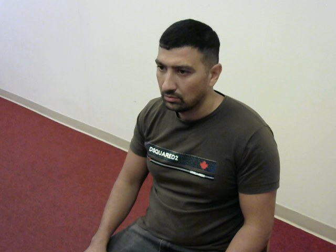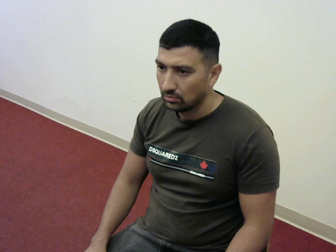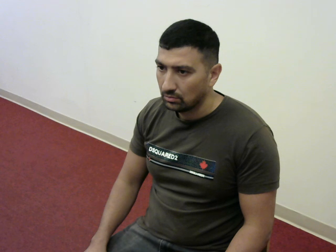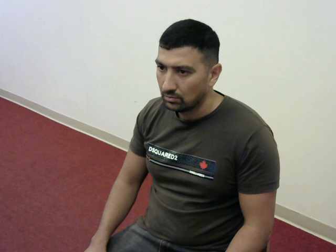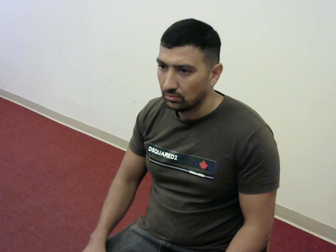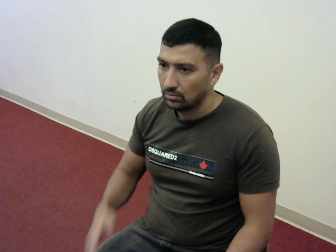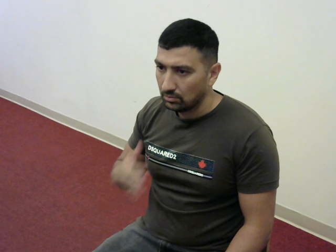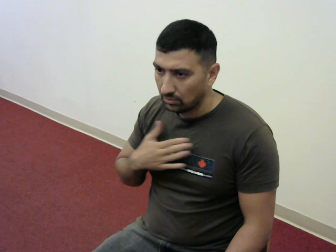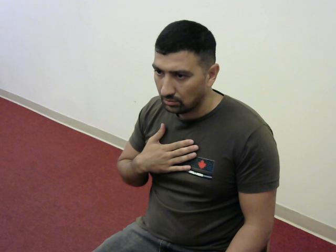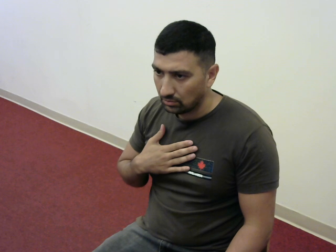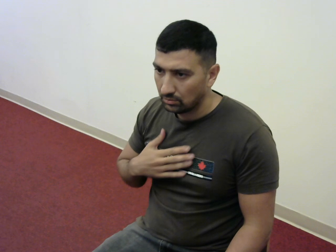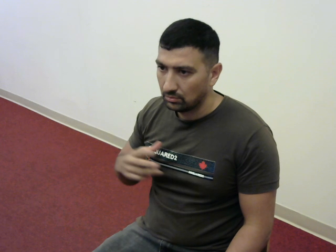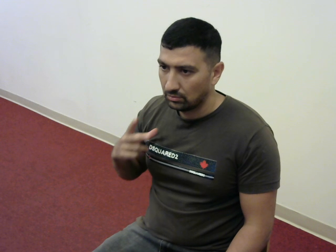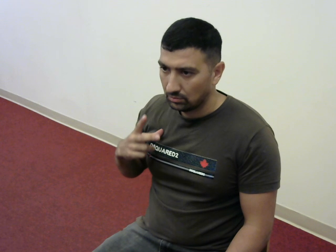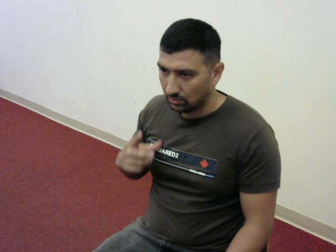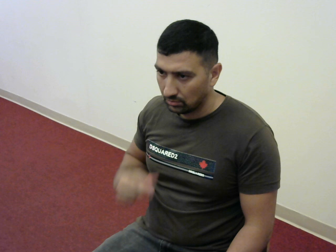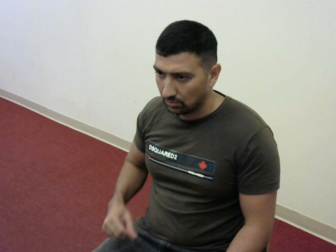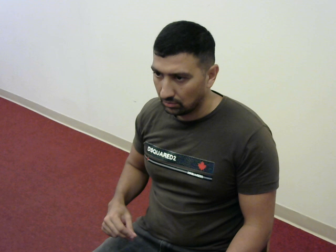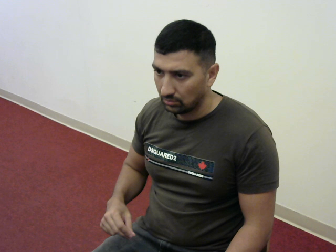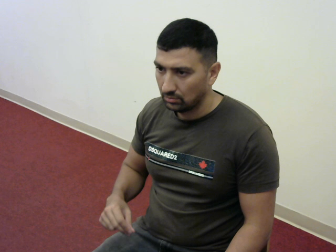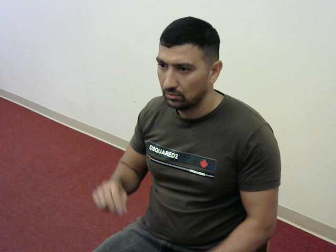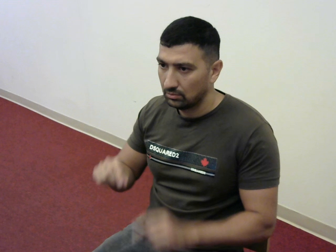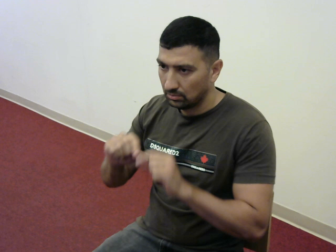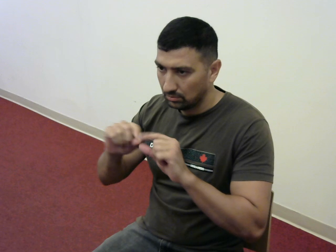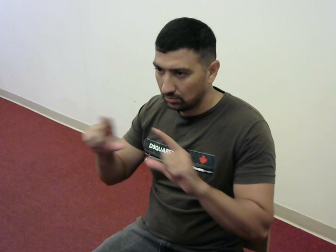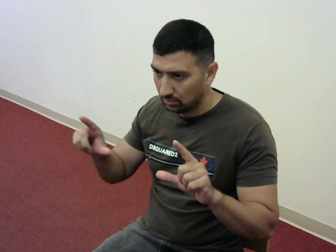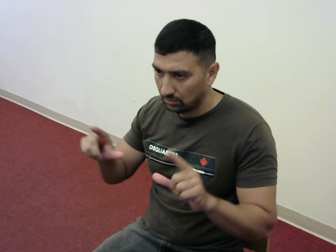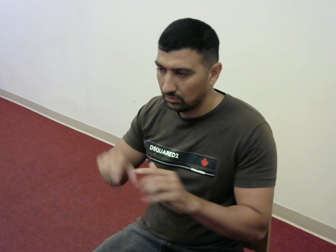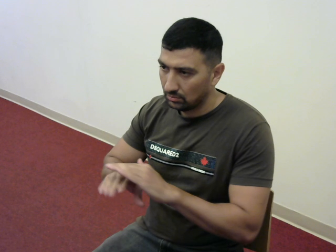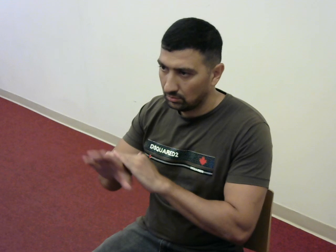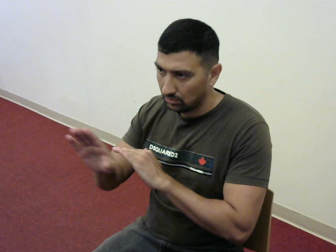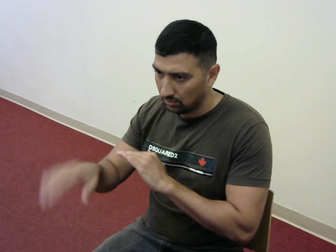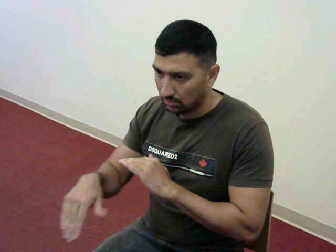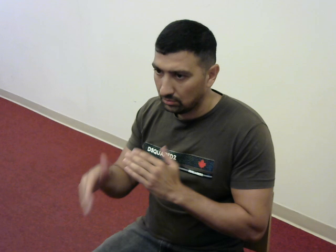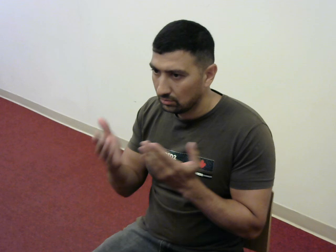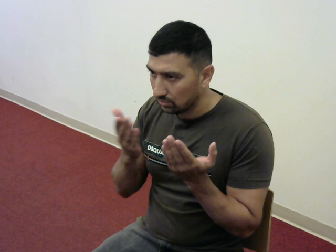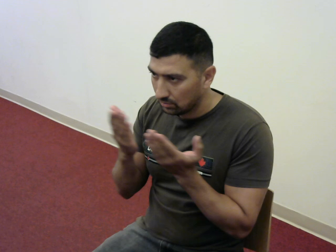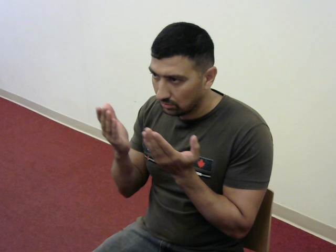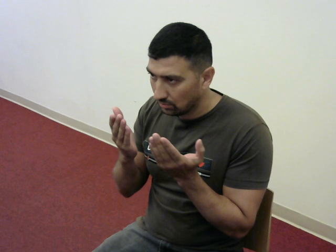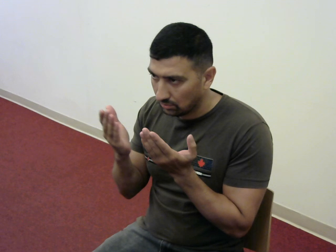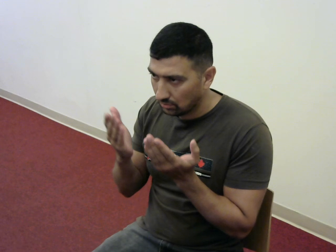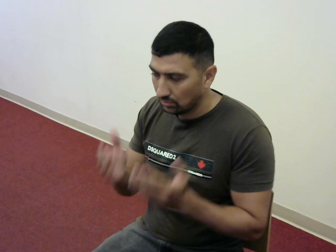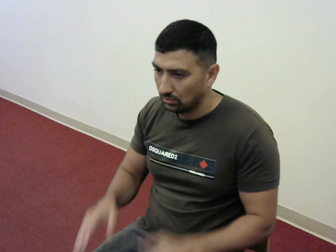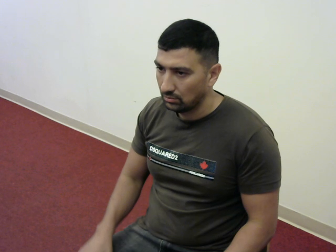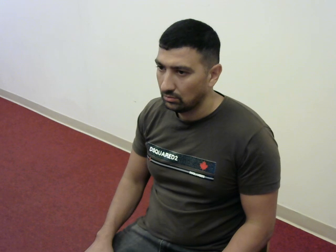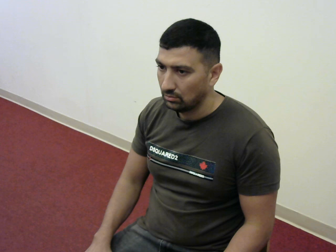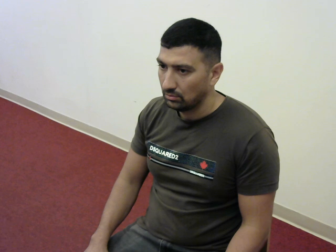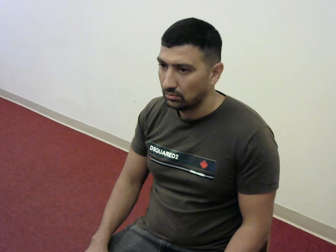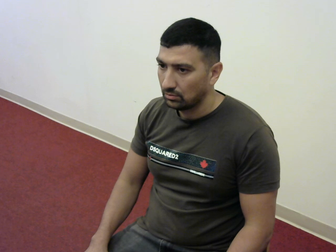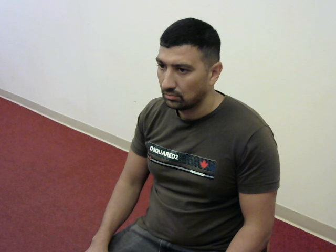Mənim qızım məktəbə gedir, oxuyur